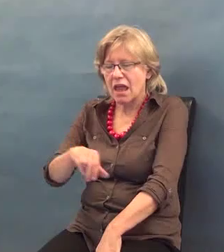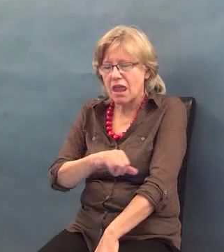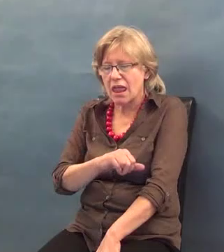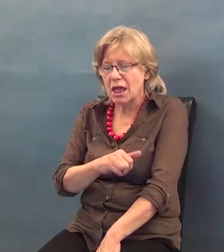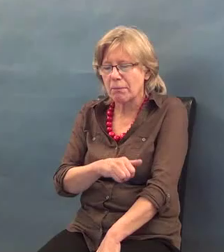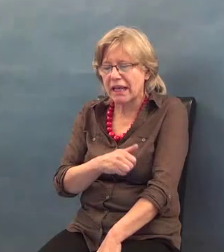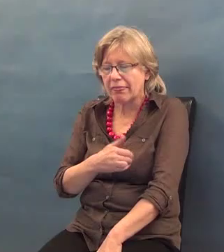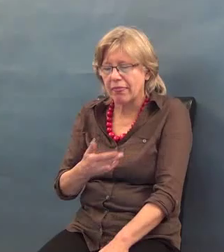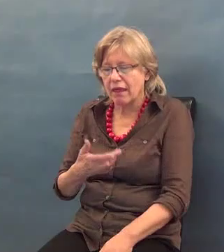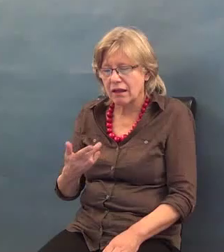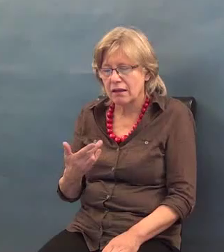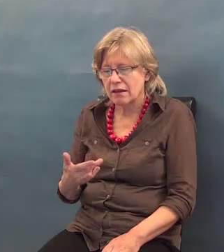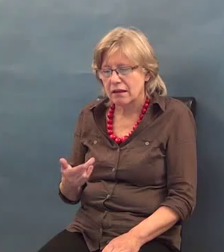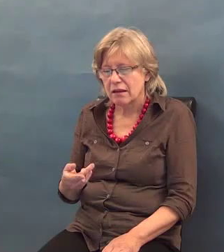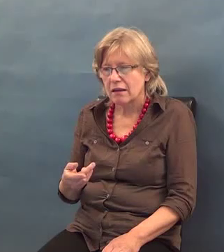Imieniny.